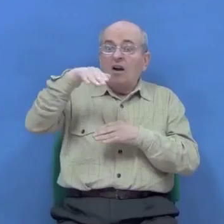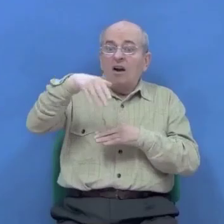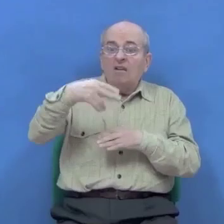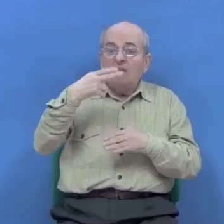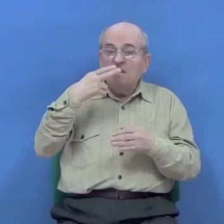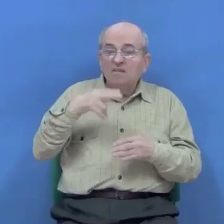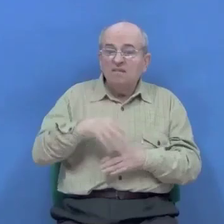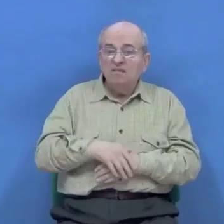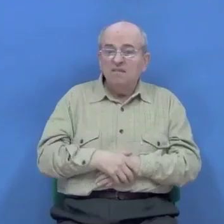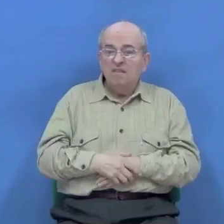Zjeżdża z góry i nie widzi.